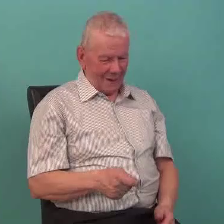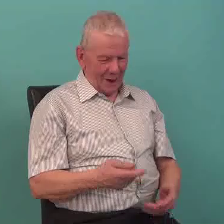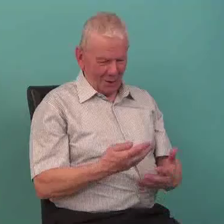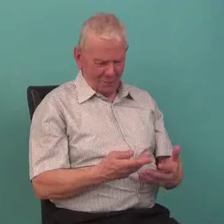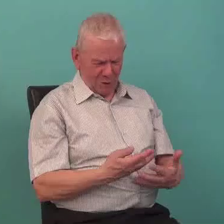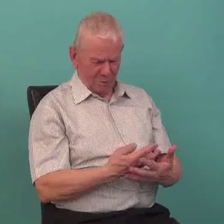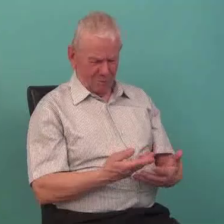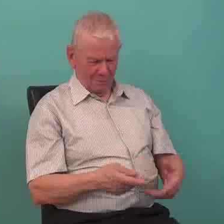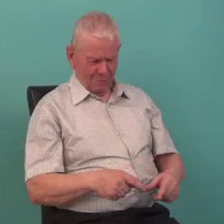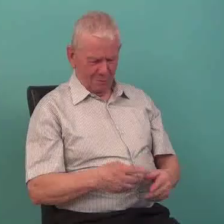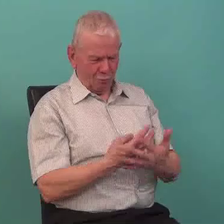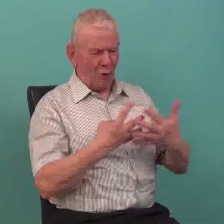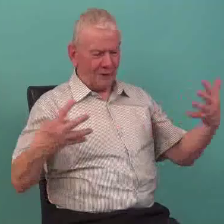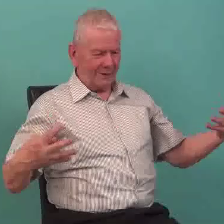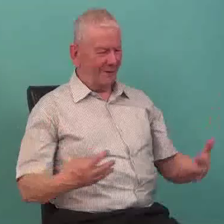Płot.